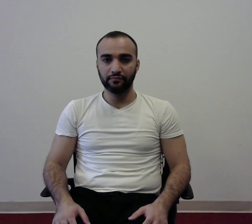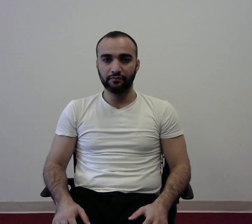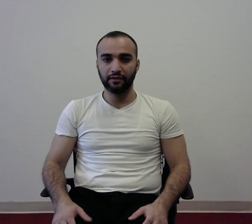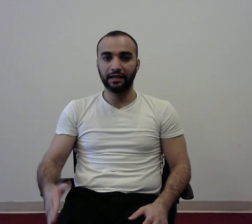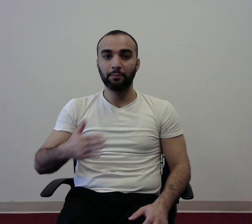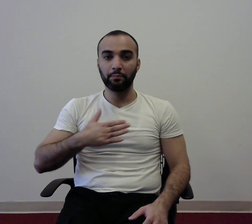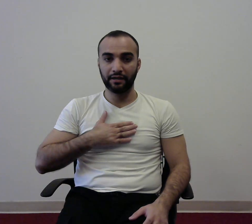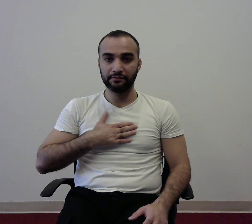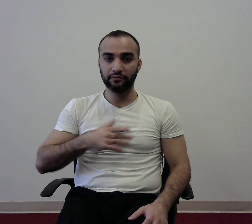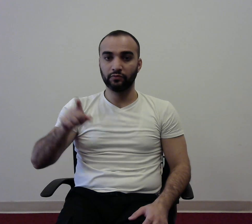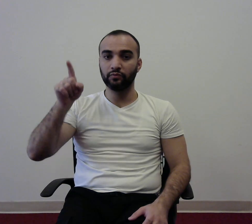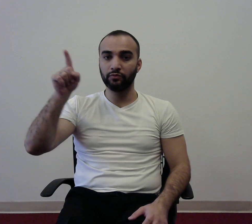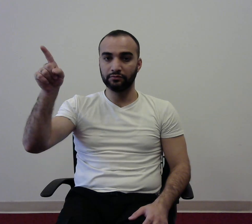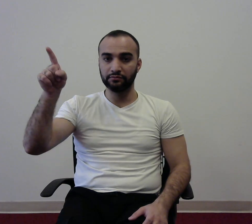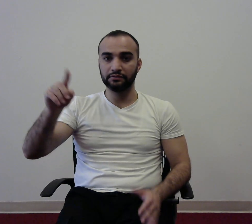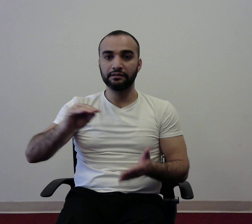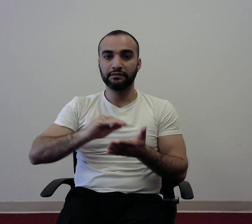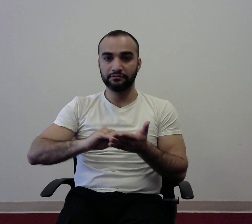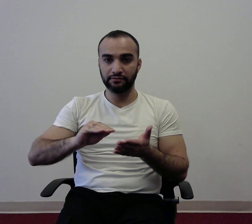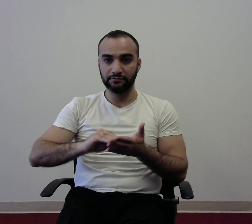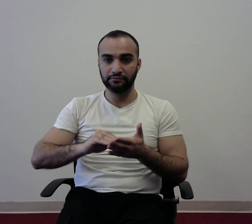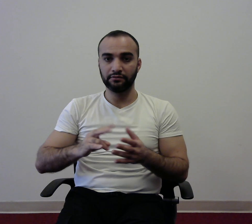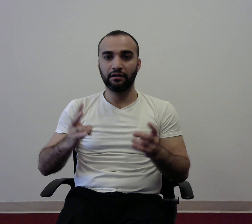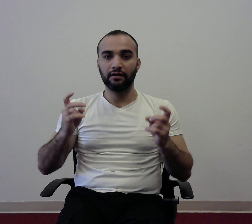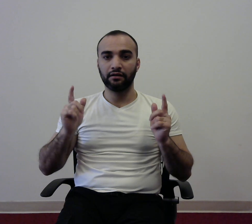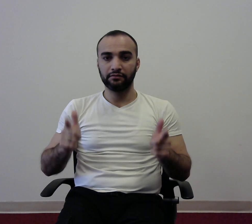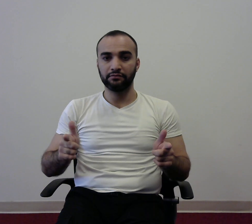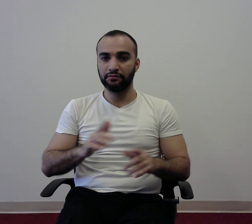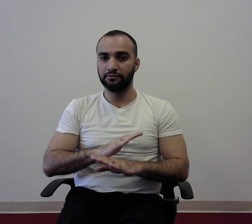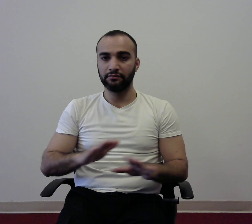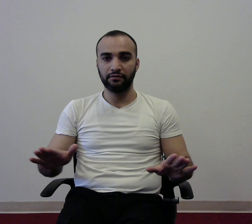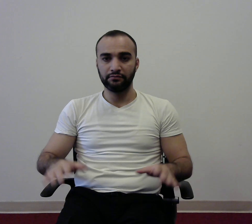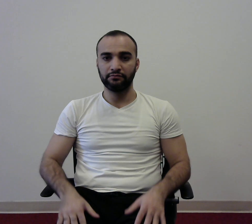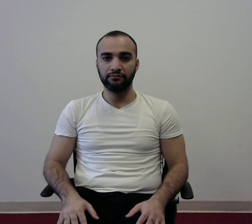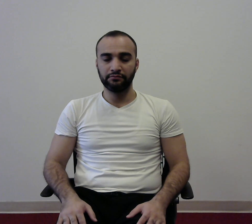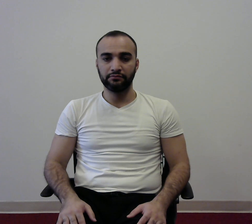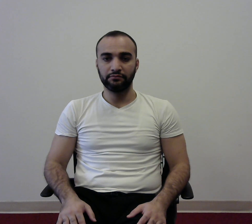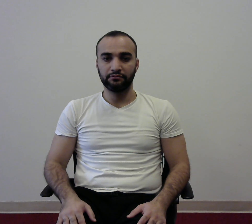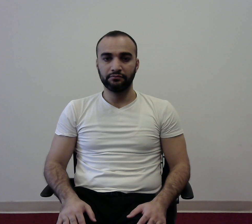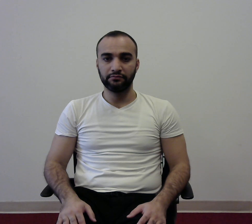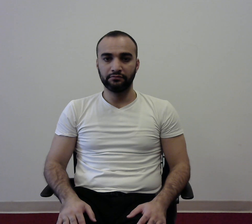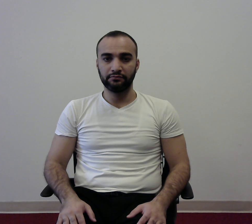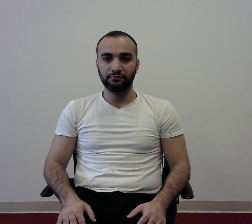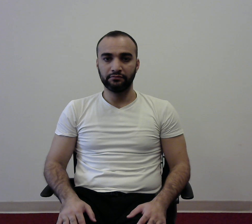Mən onun yazdıqları ilə razı deyiləm